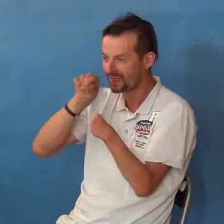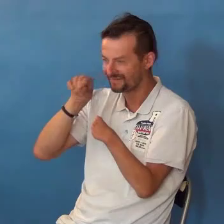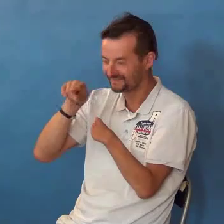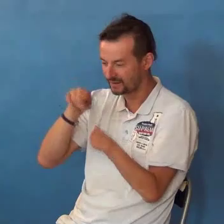Wiesz.